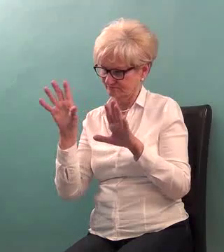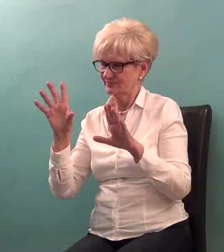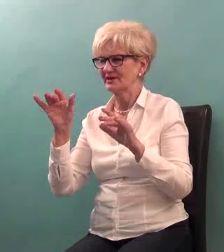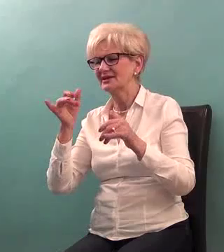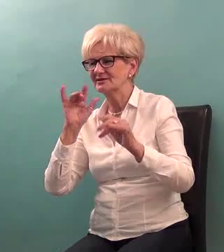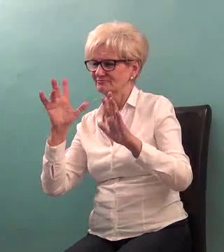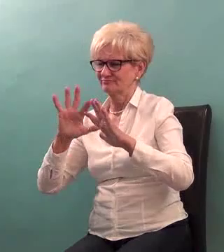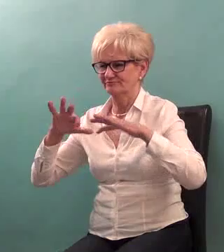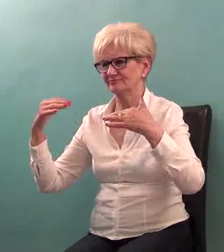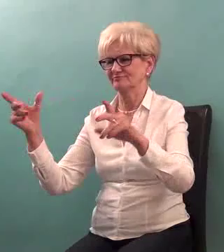Imprezują razem.